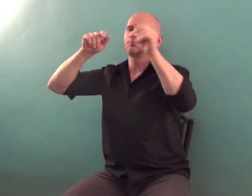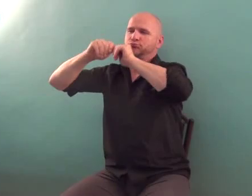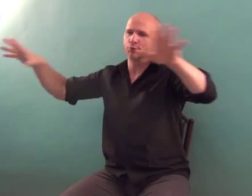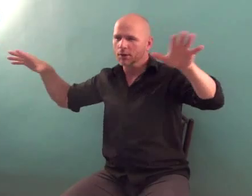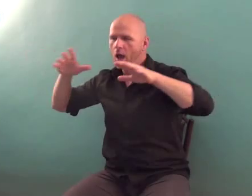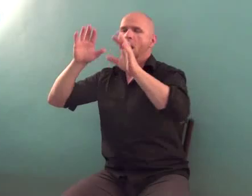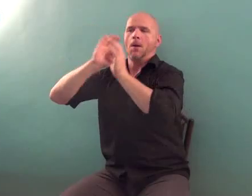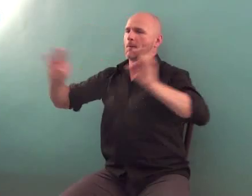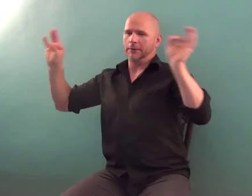Udało się nie rozbić drzwi.